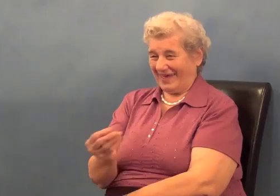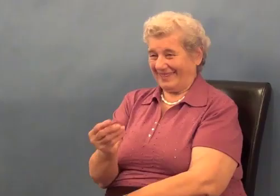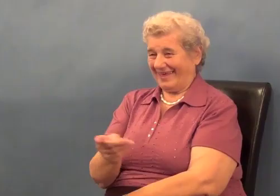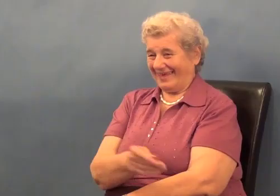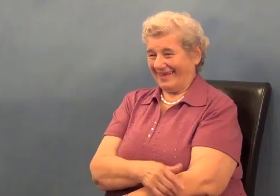Świetnie.